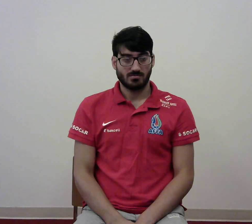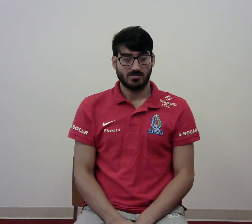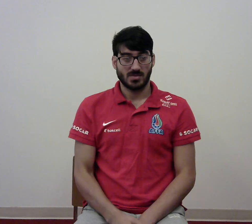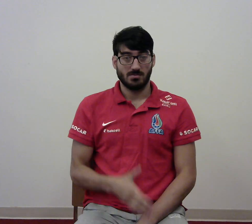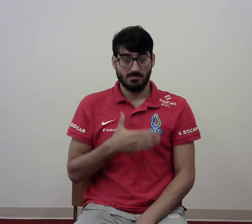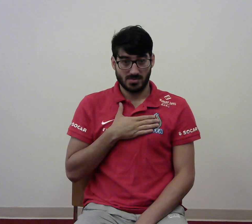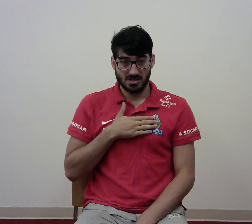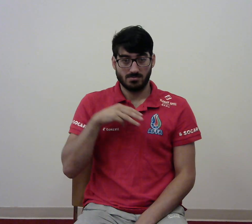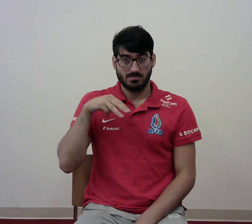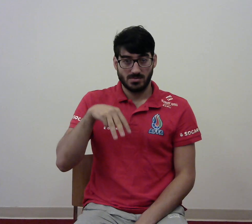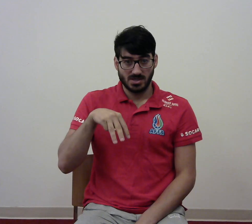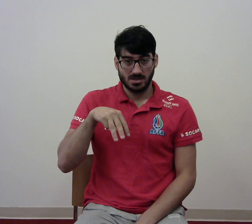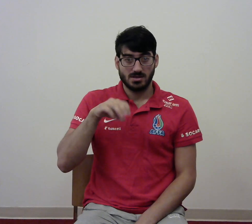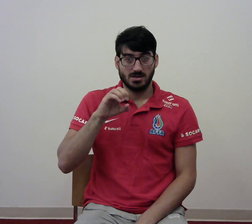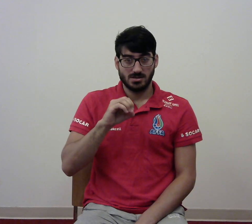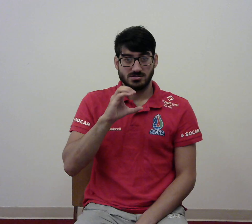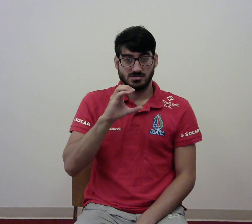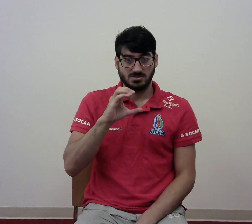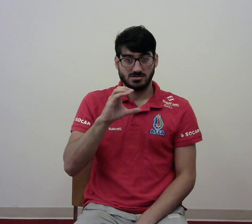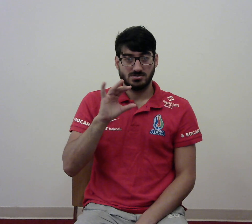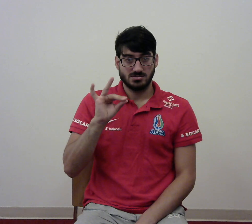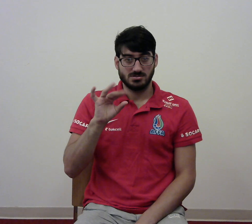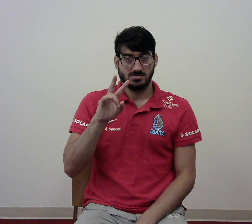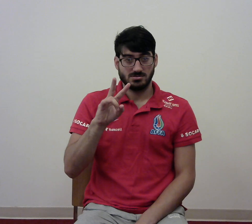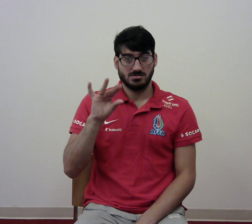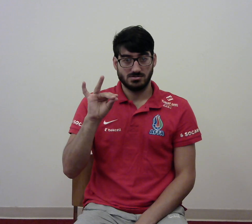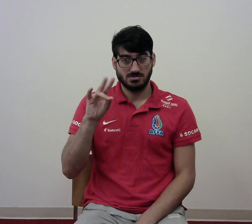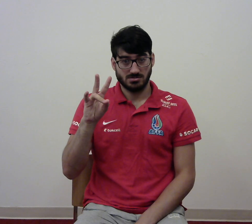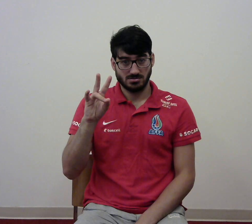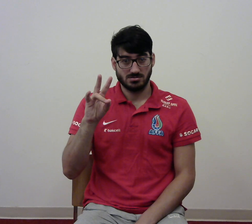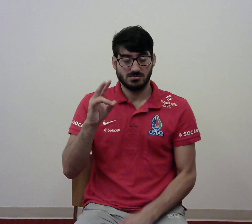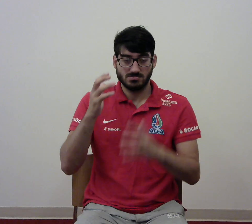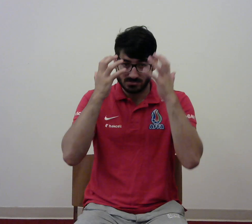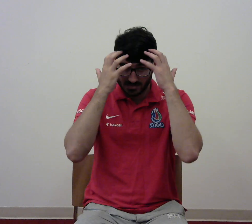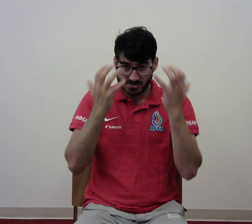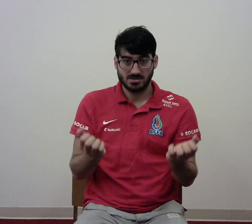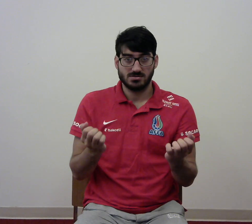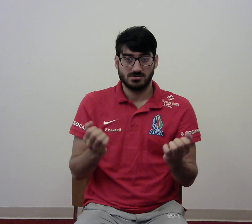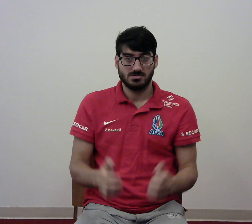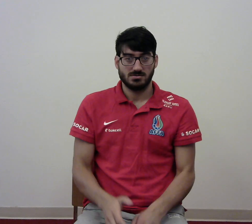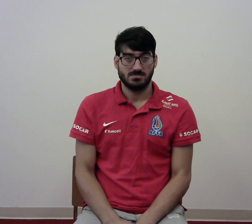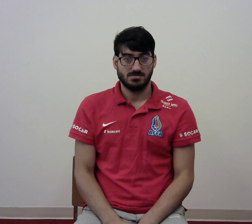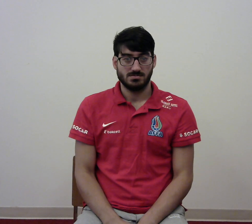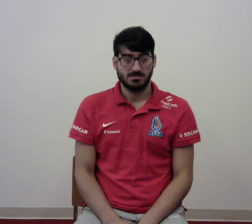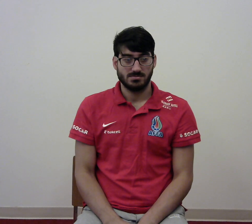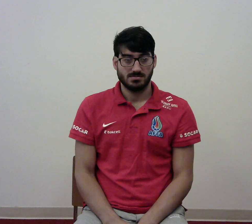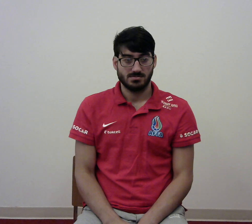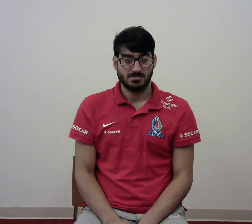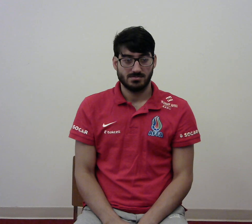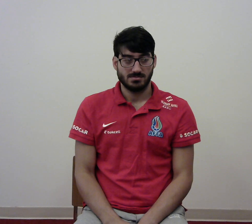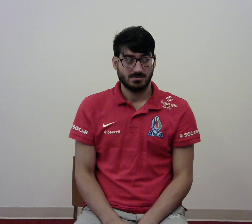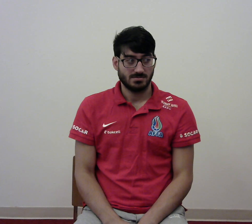Mən Messinin fanatıyam